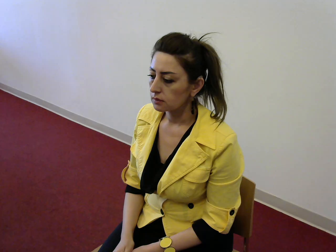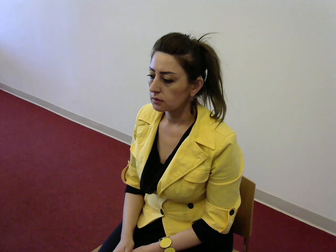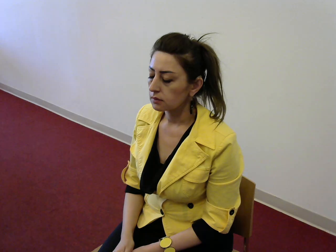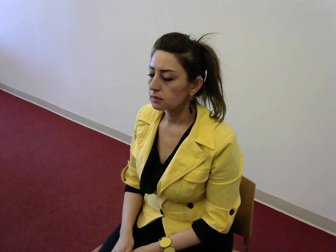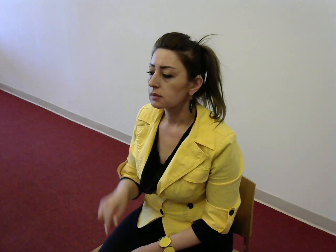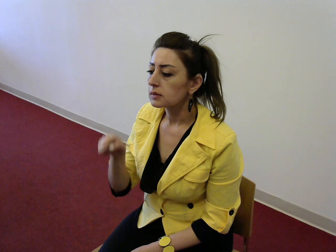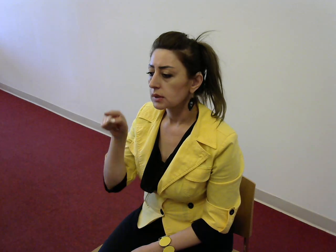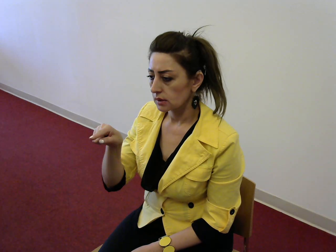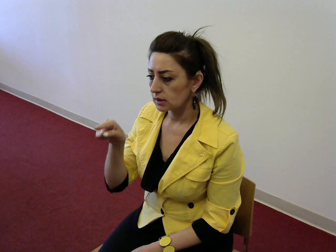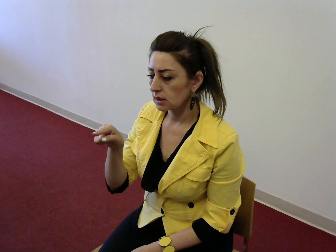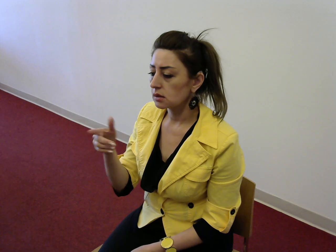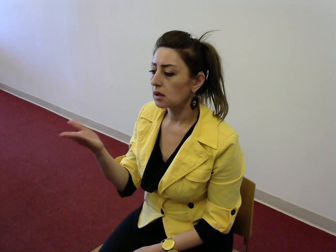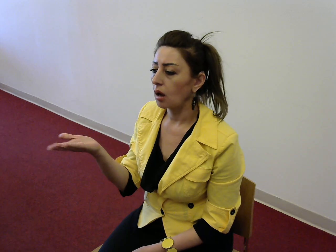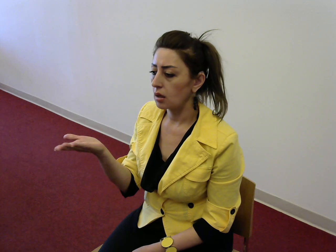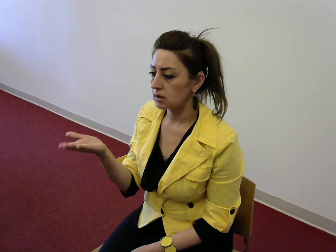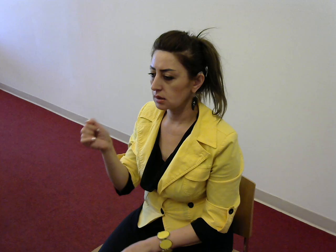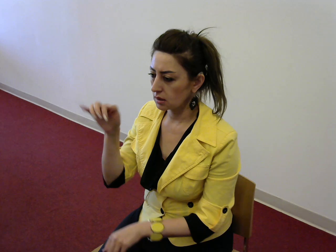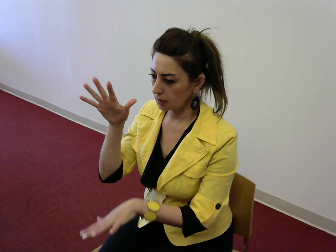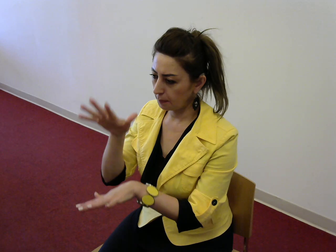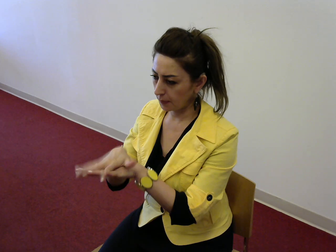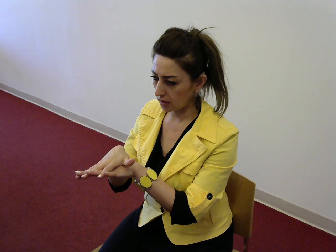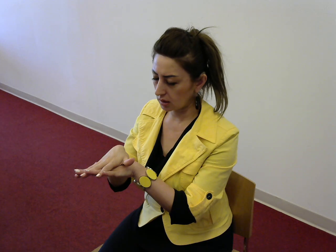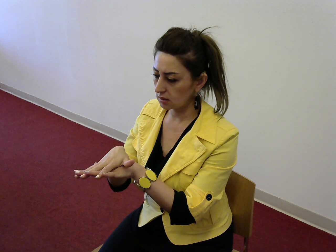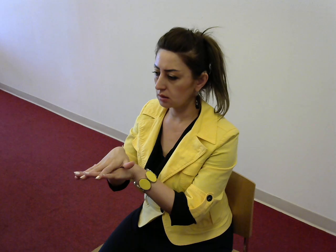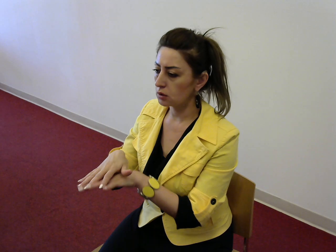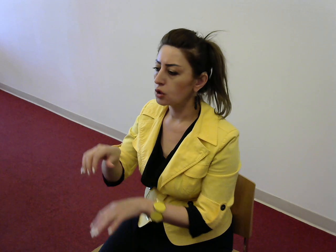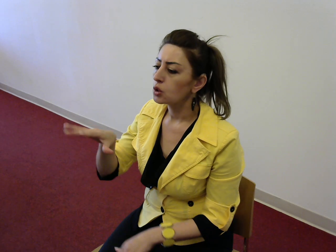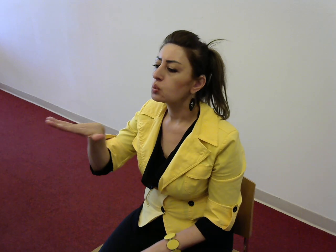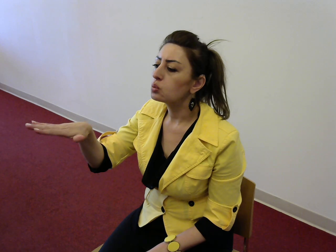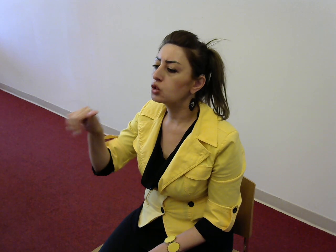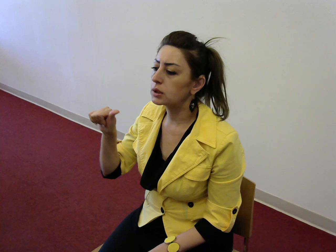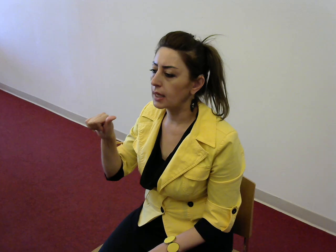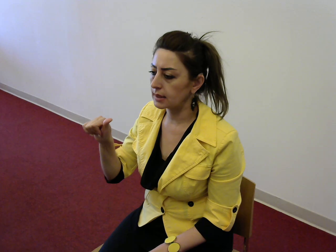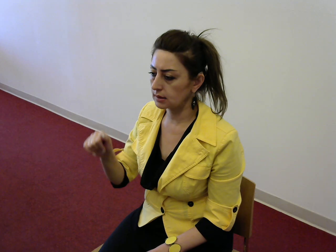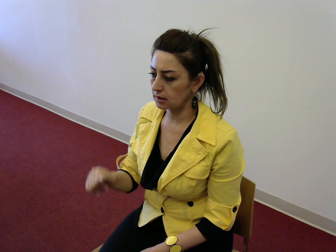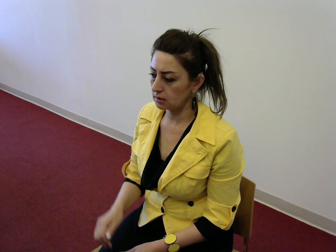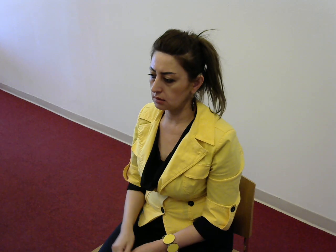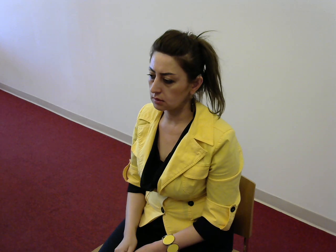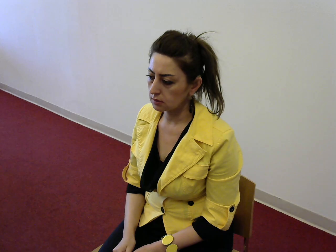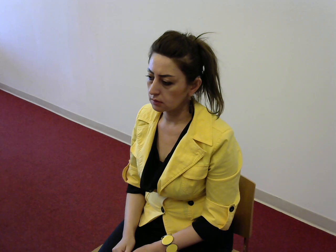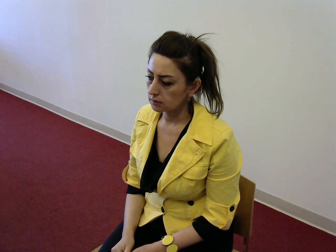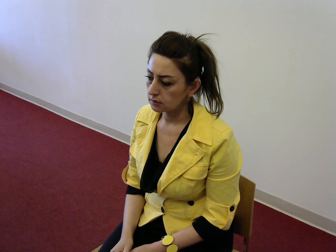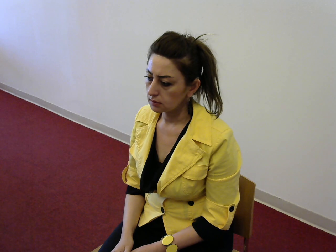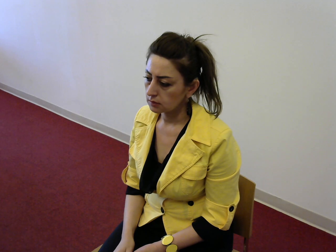Siz hansı bankın müştərisisiniz?